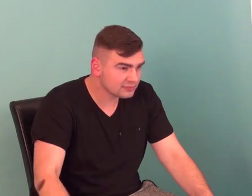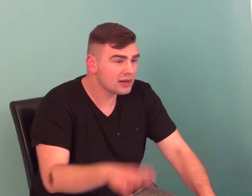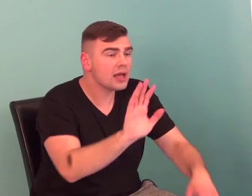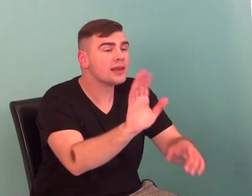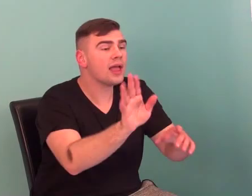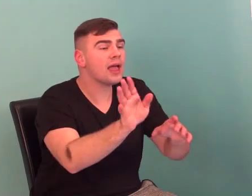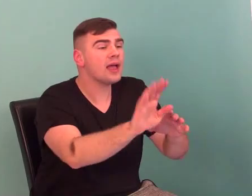Nie.